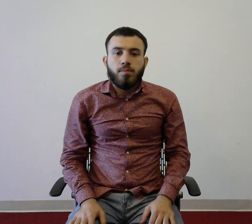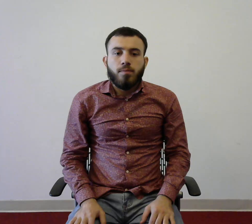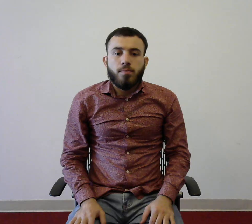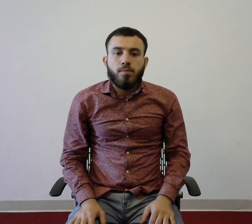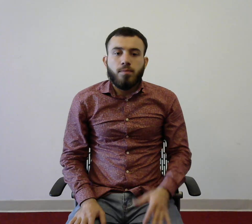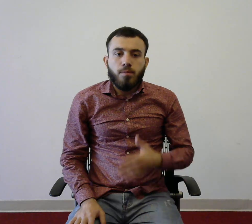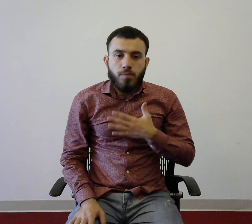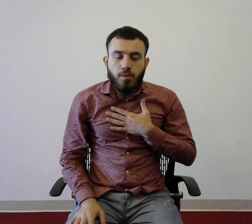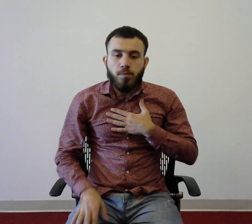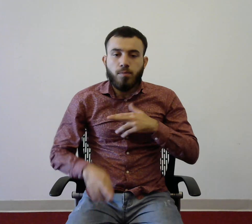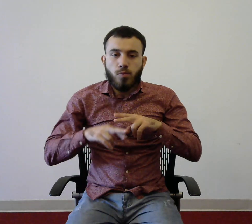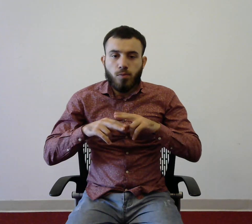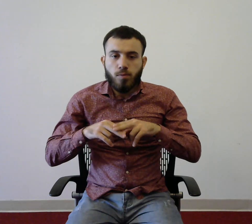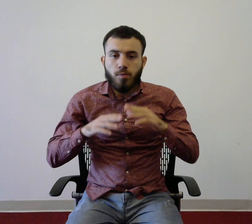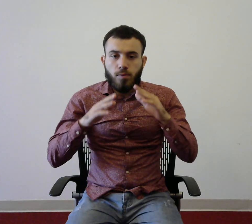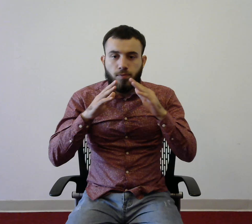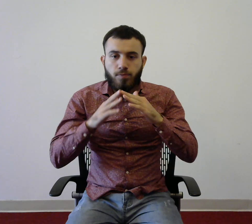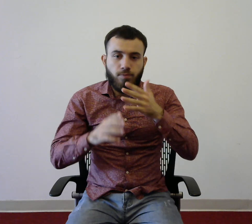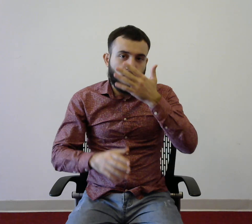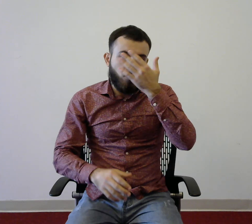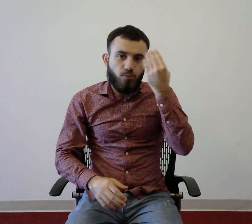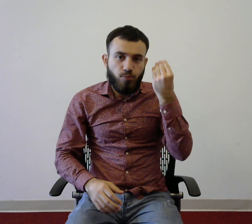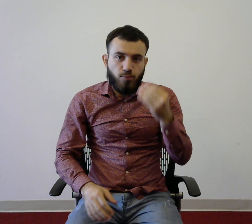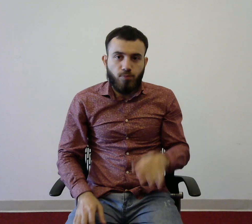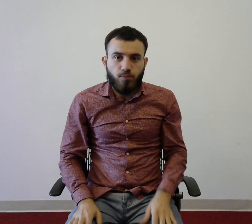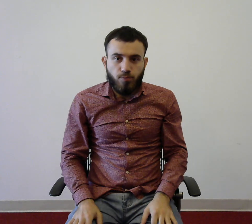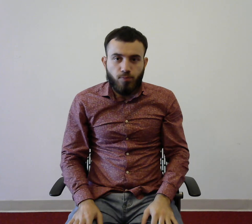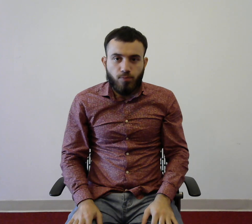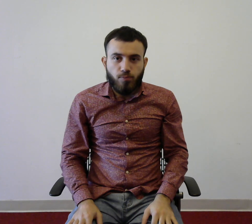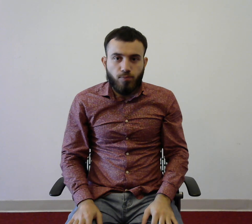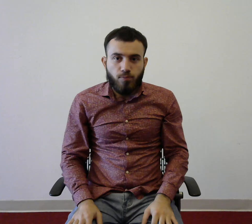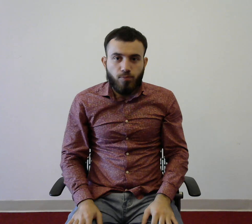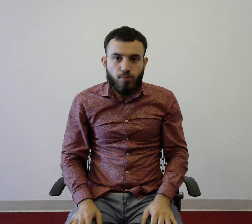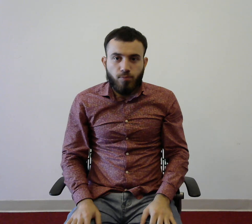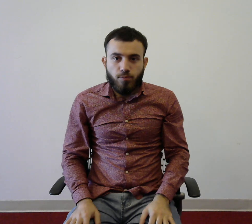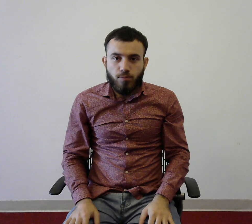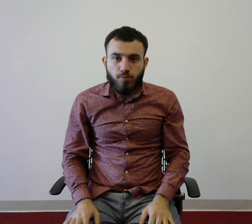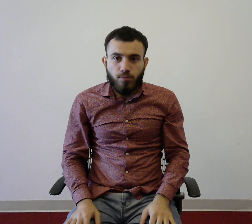Mən şəxsiyyət vəsiqəsini evdə unutmuşam